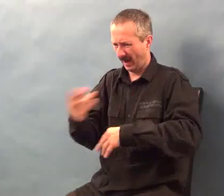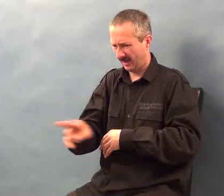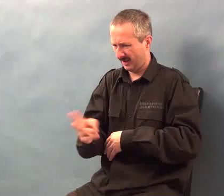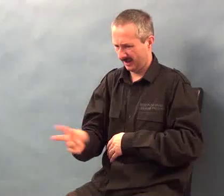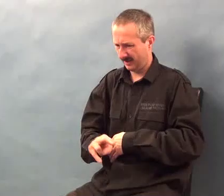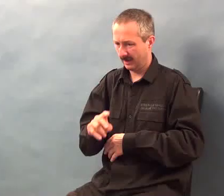To się zmienia!